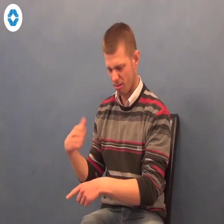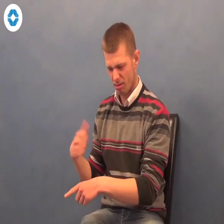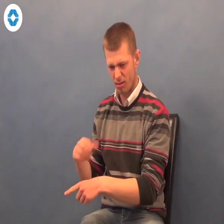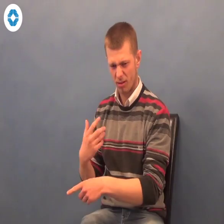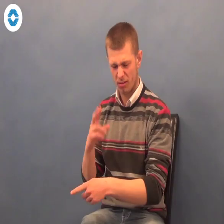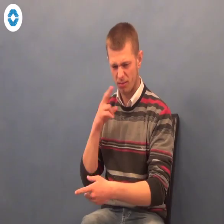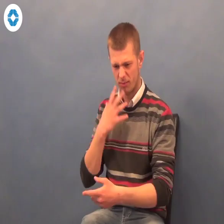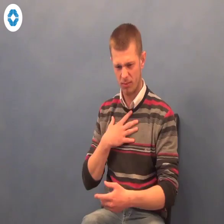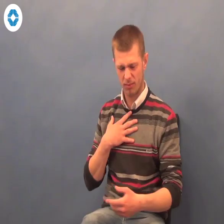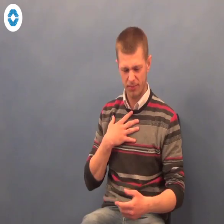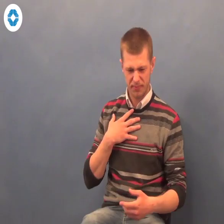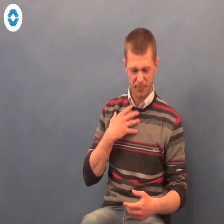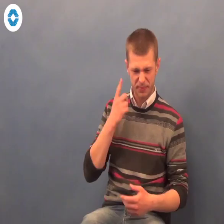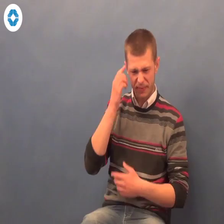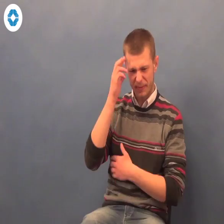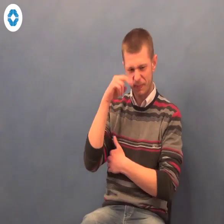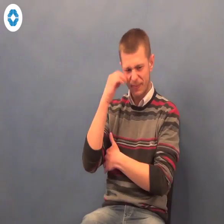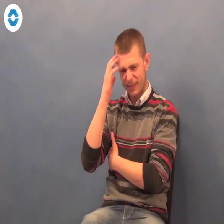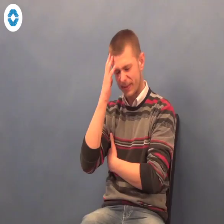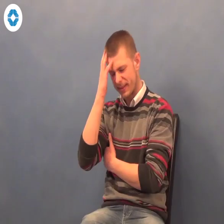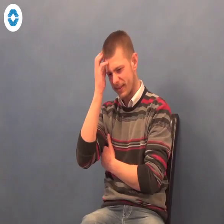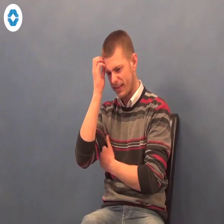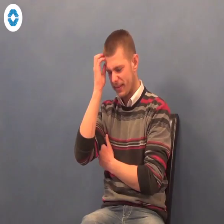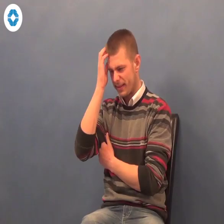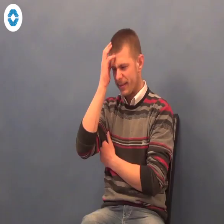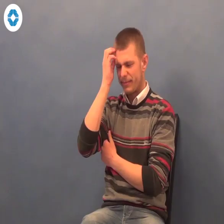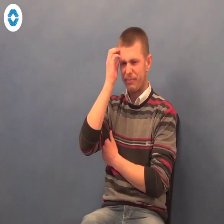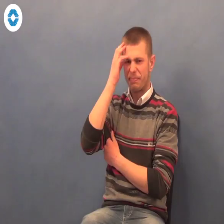Tata jest zdziwiony, zastanawia się.